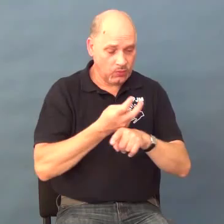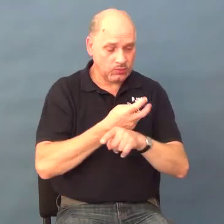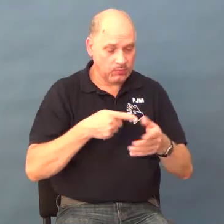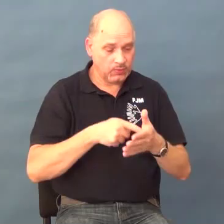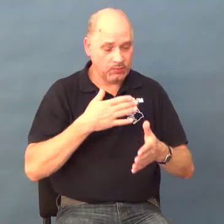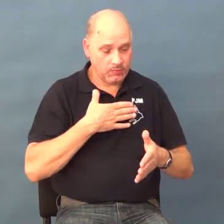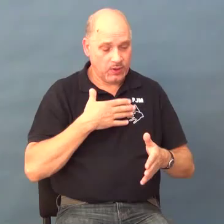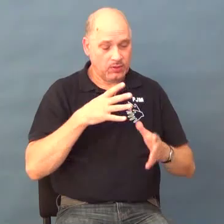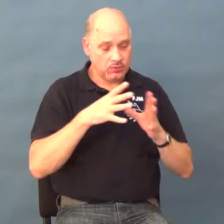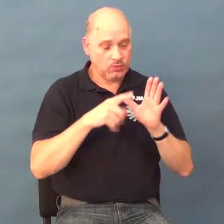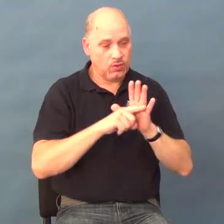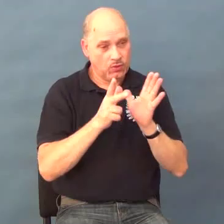Mam pracę od dziesiątej do osiemnastej.